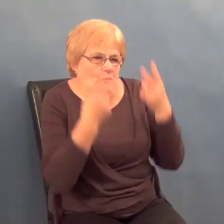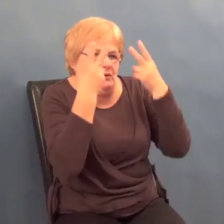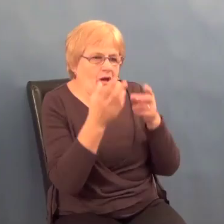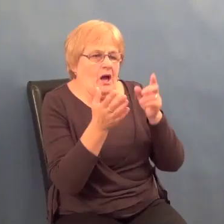Duch.